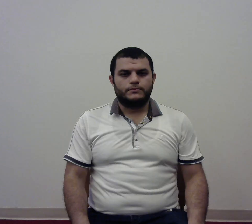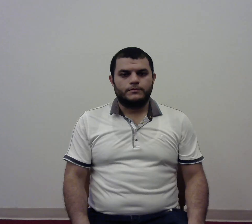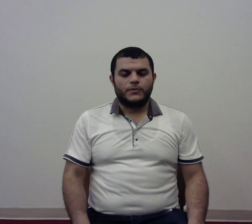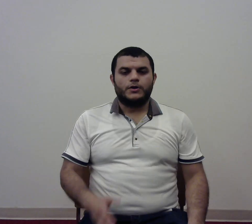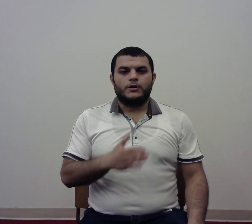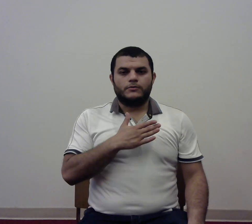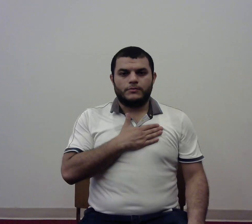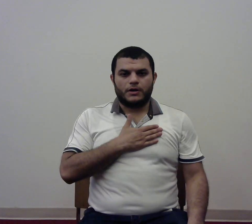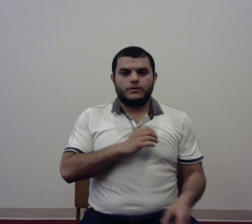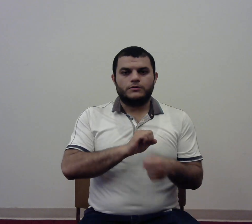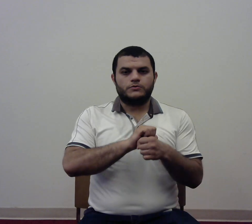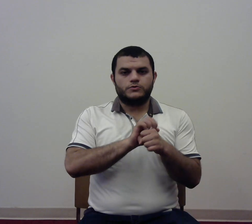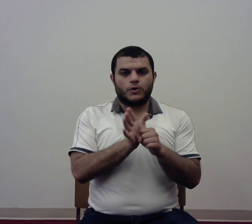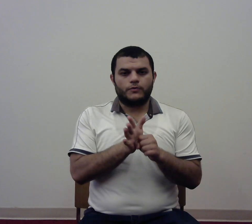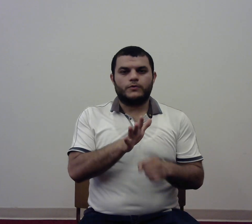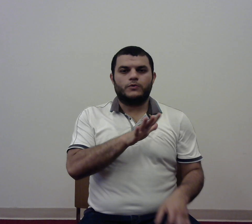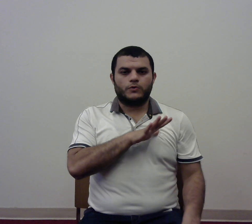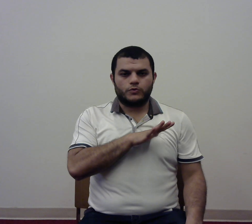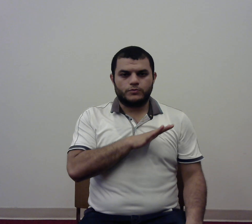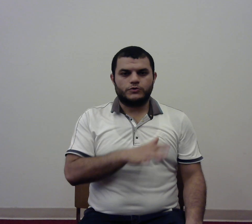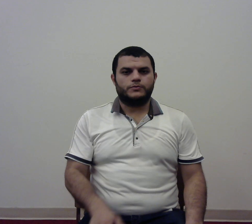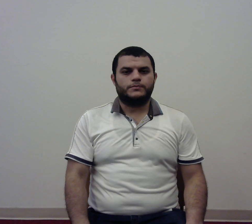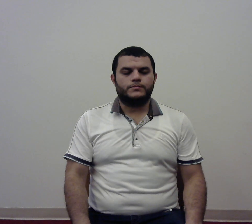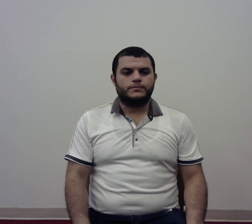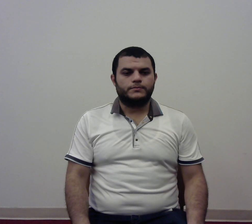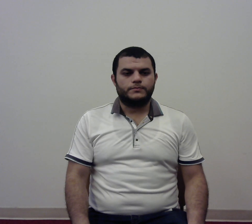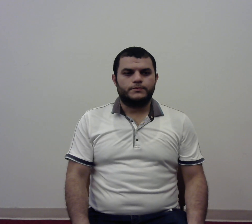Mən Covid-ə tutulmuşam